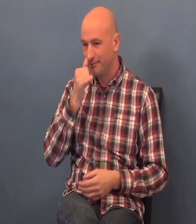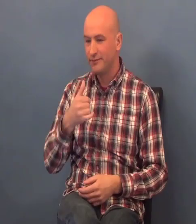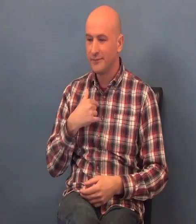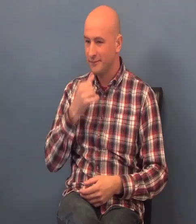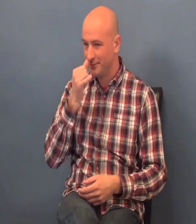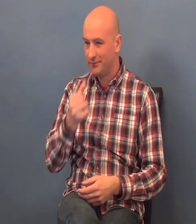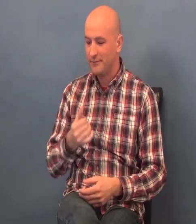Nie mogę.